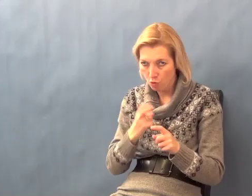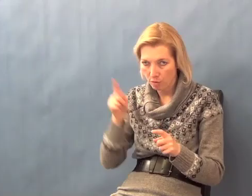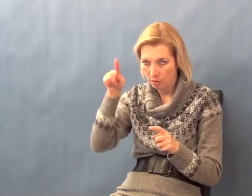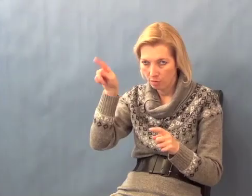Prąd?